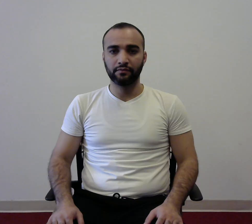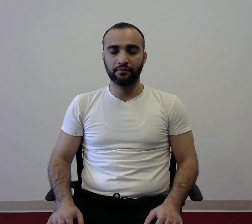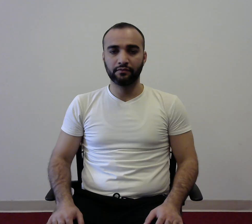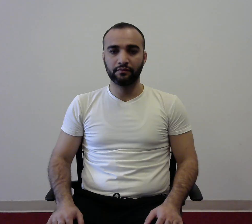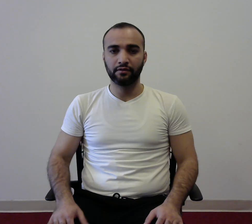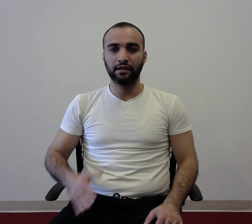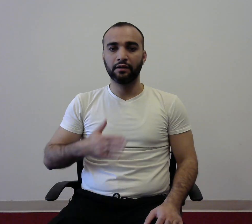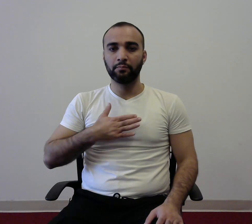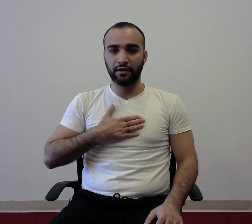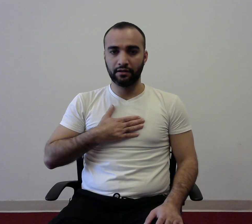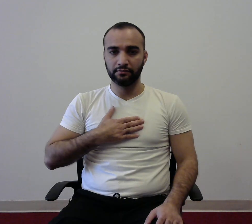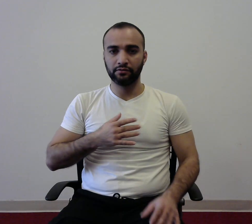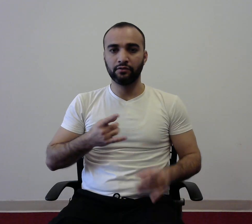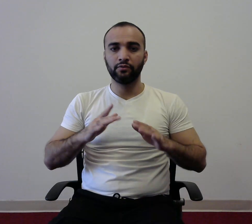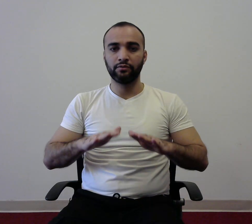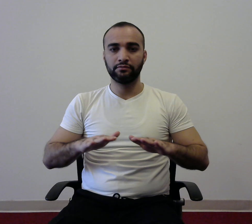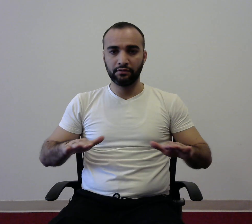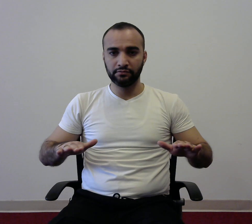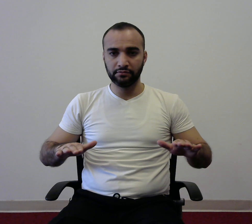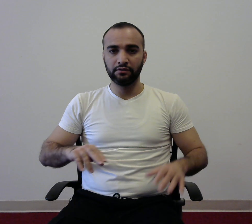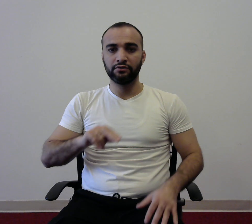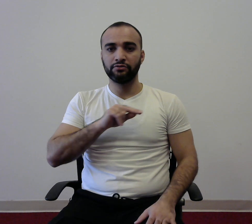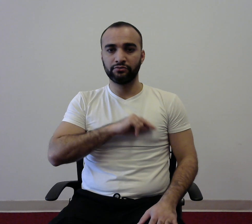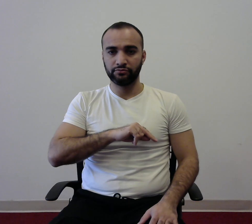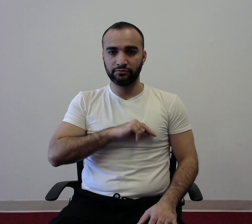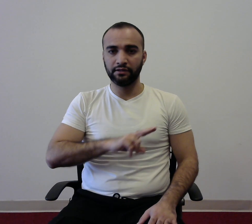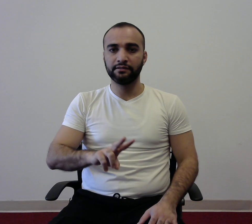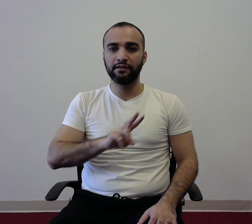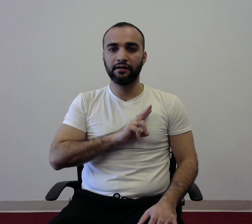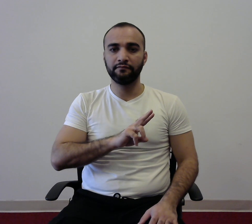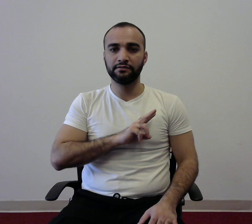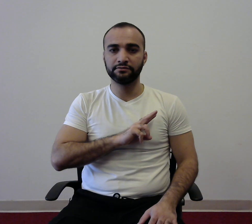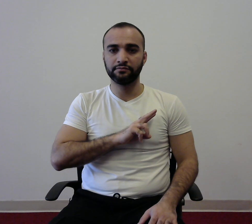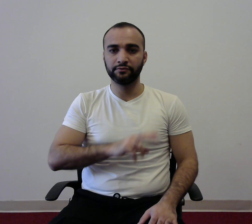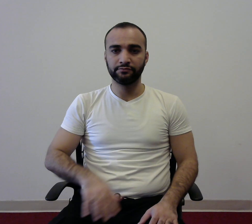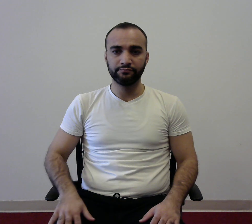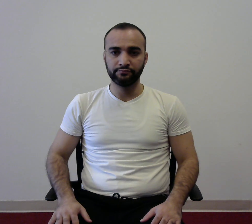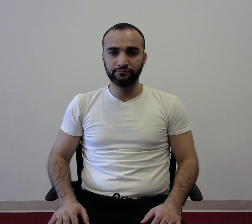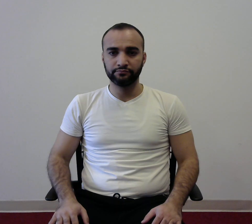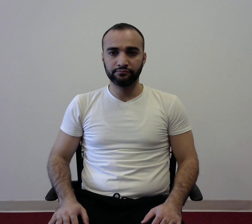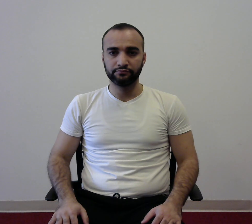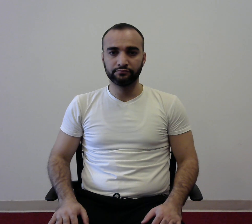Mən uşaqlarla işləməyi sevirəm